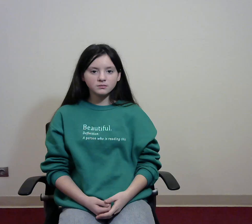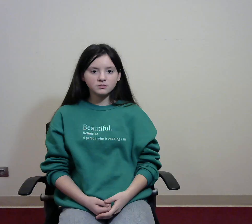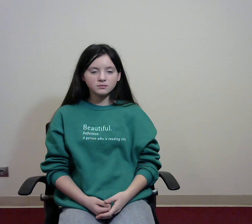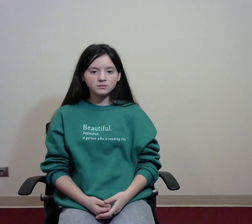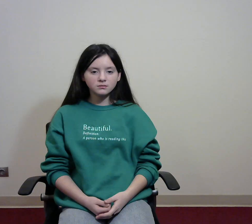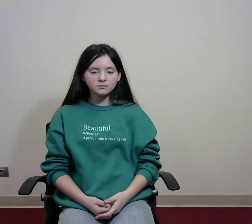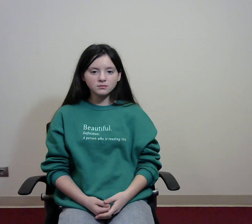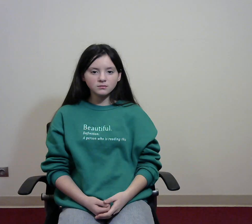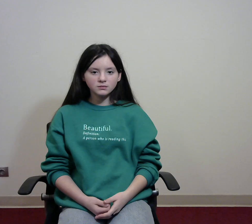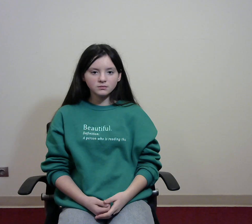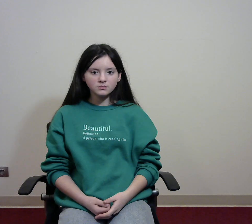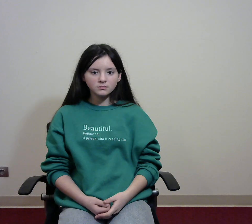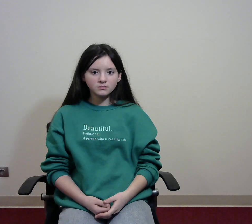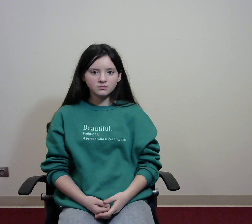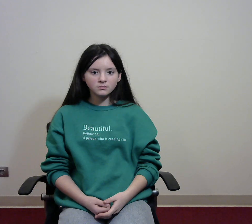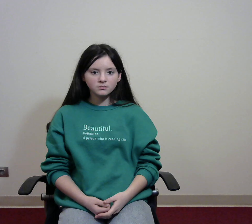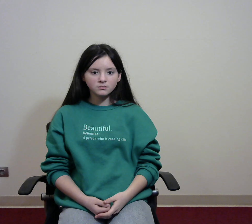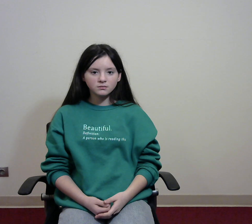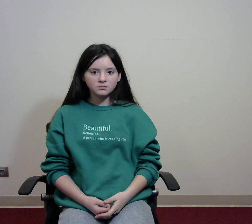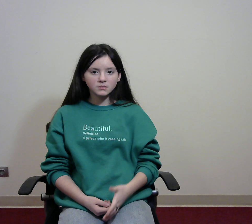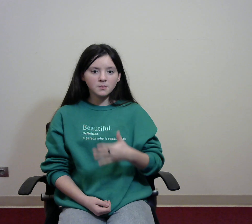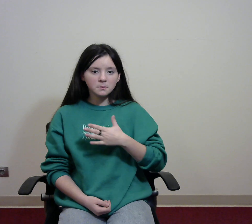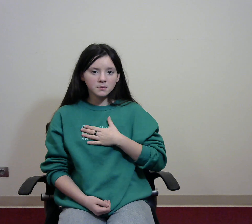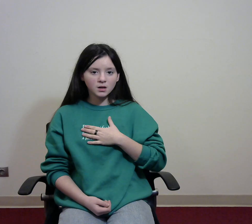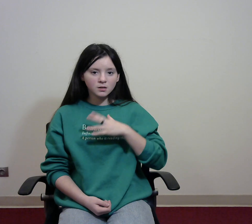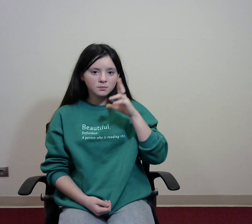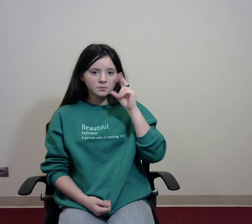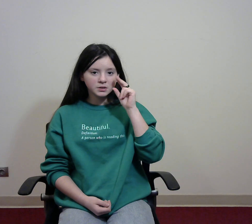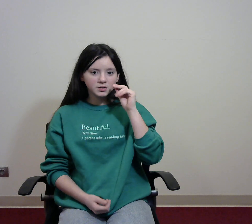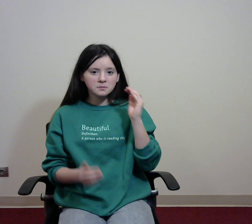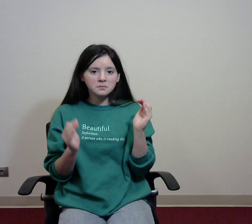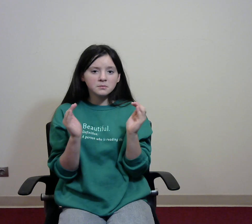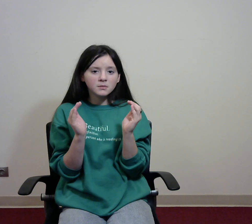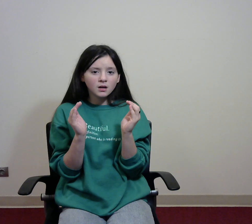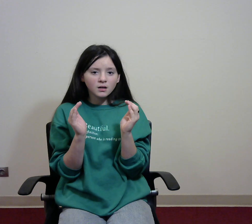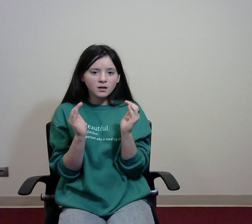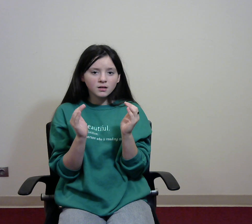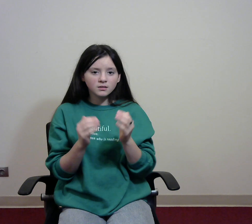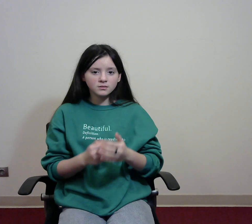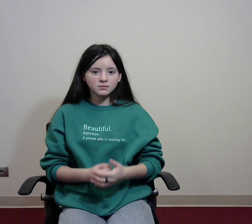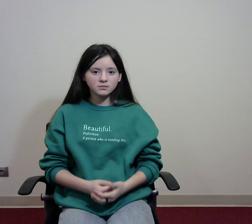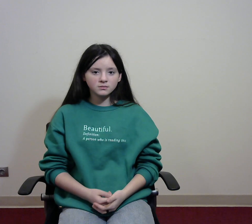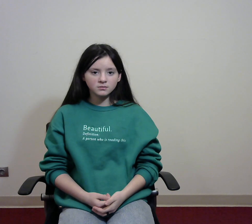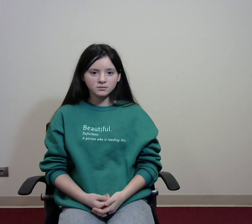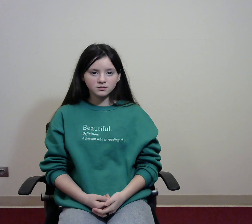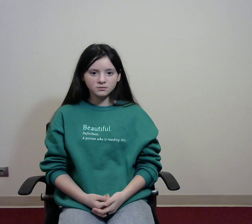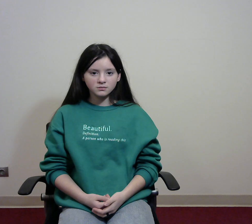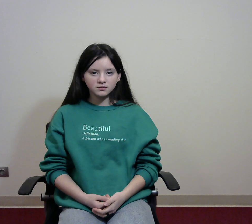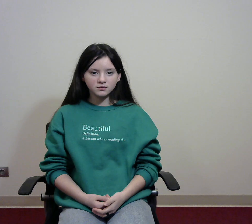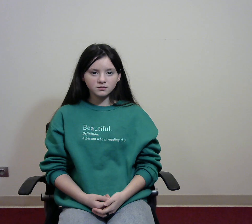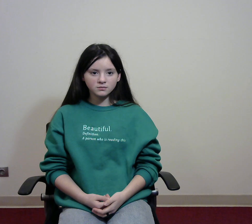Mənim pişiyim balacadır